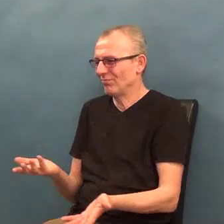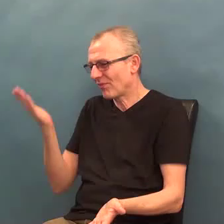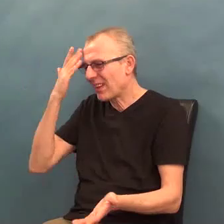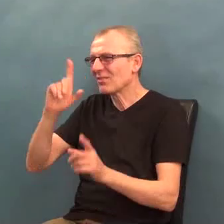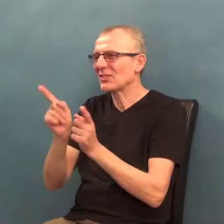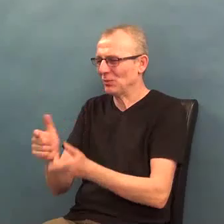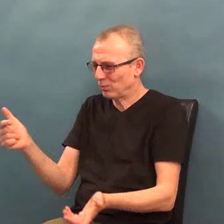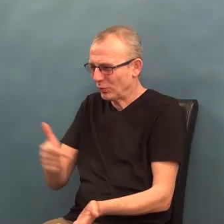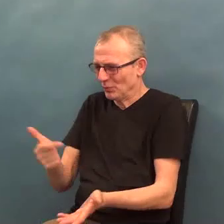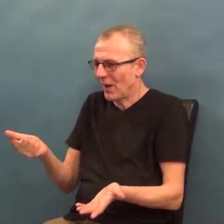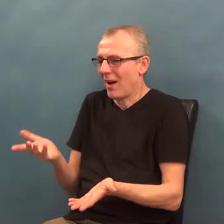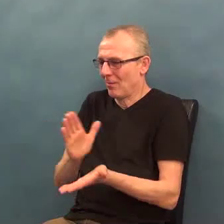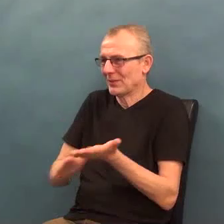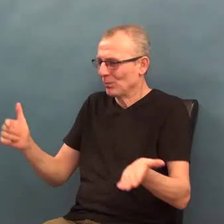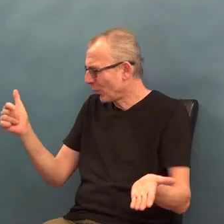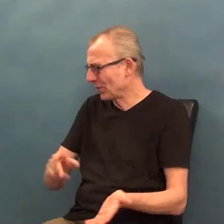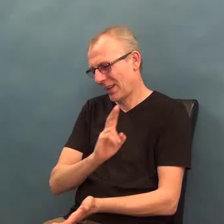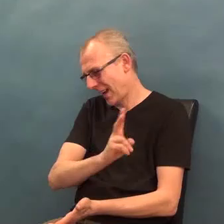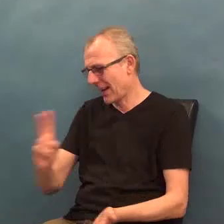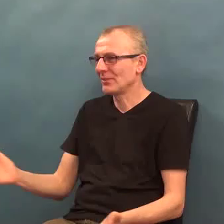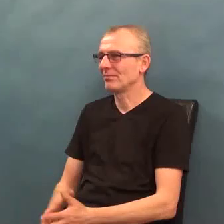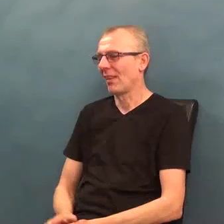Wiadomo, że wszyscy muszą mieć, bo jak bez? Trzeba mieć.